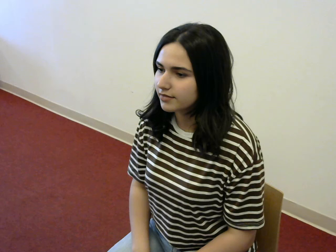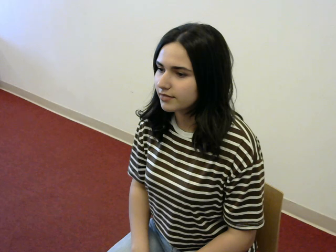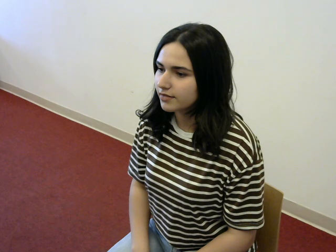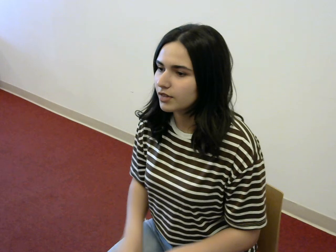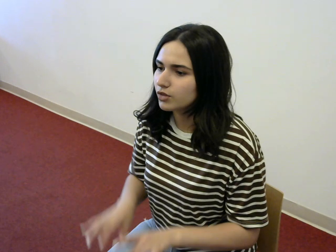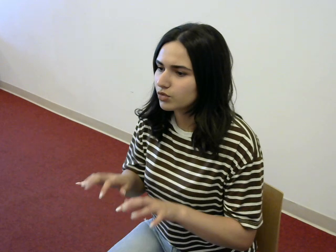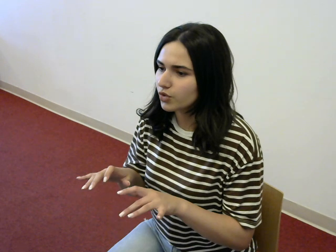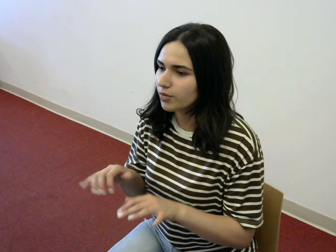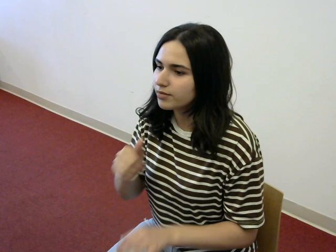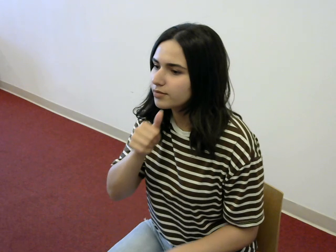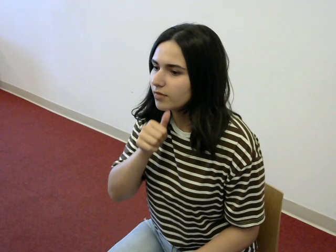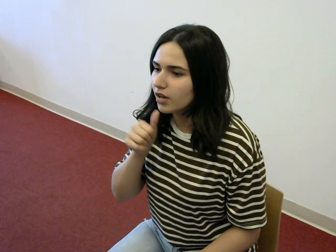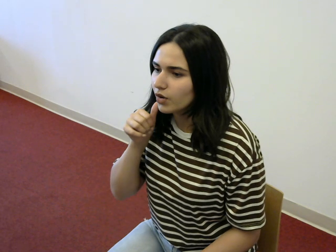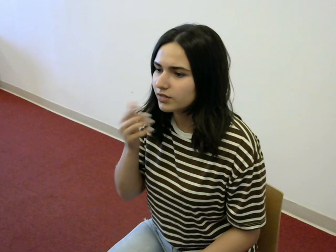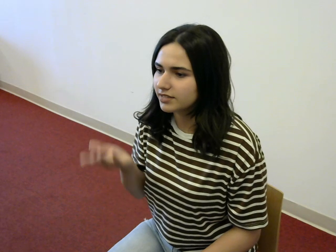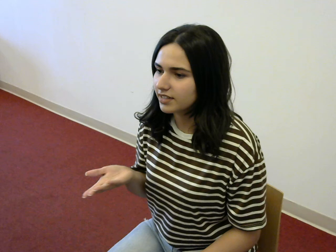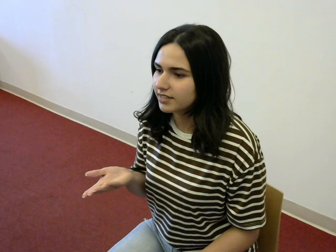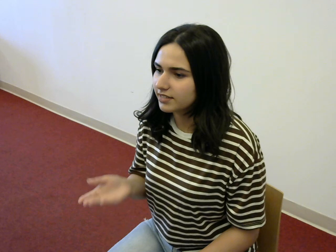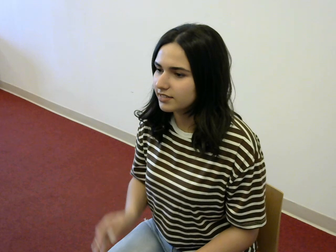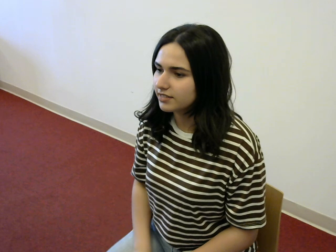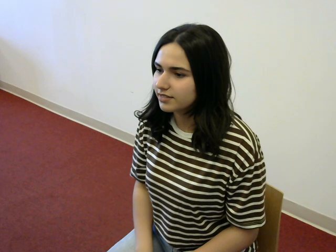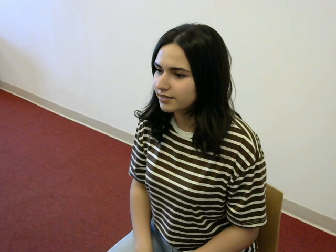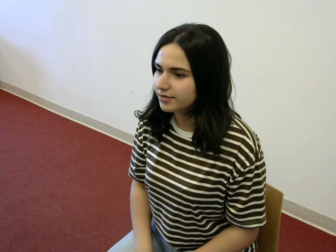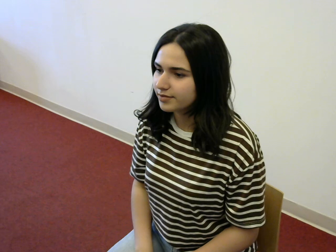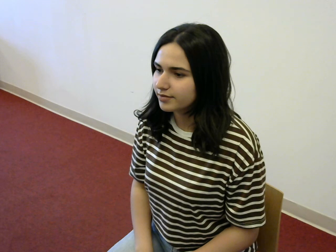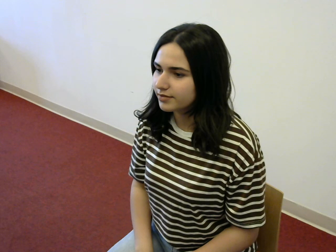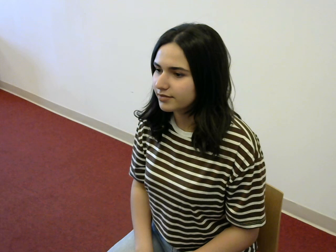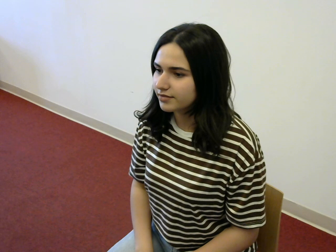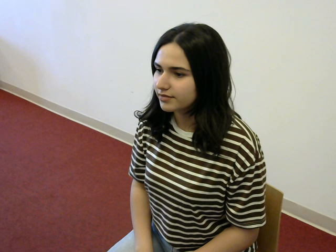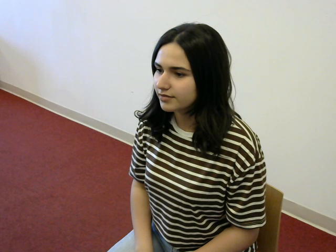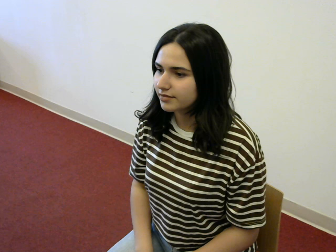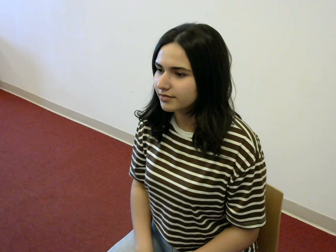Kompüterin parolu nədir?